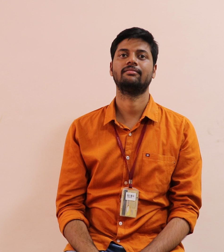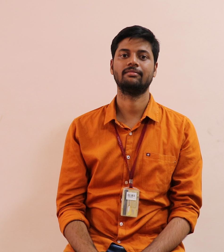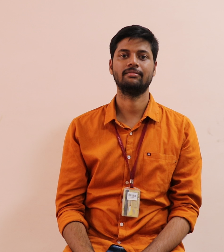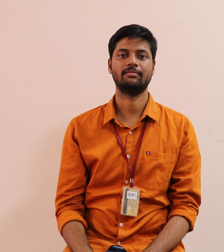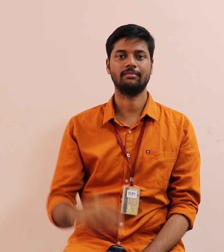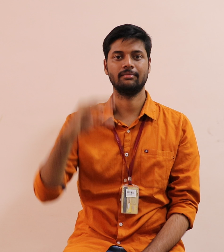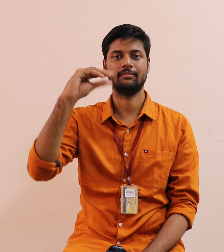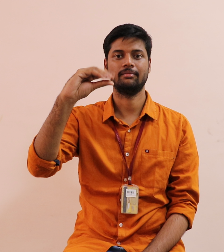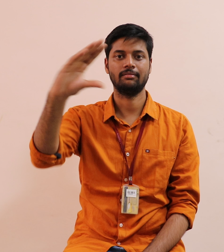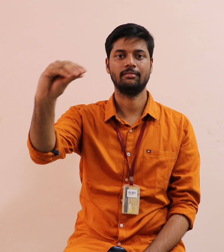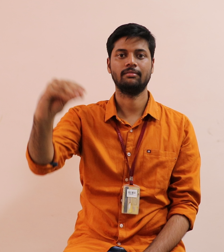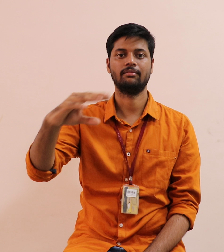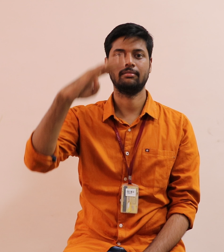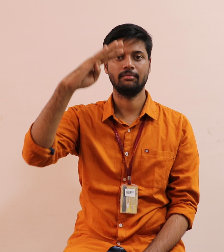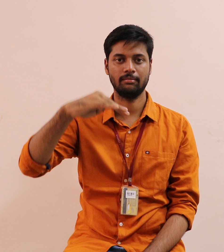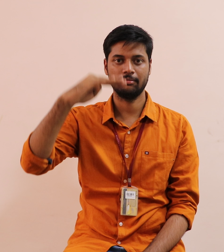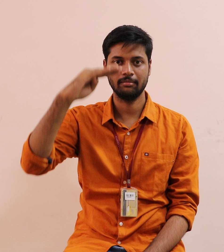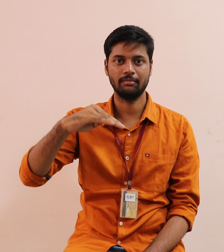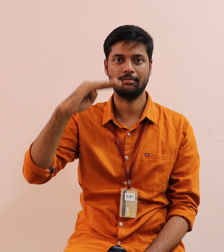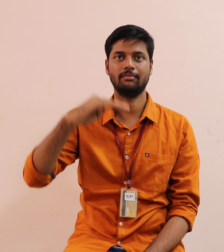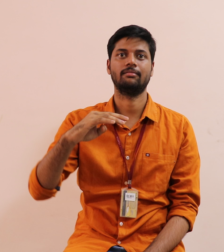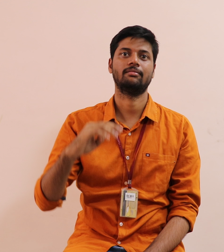speak softly